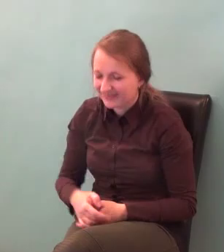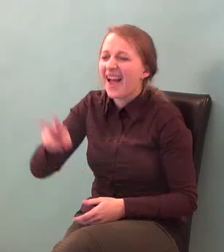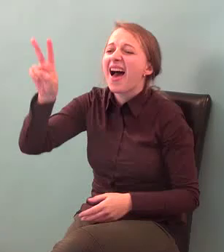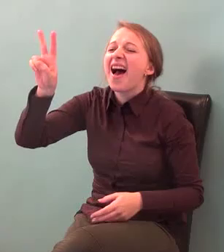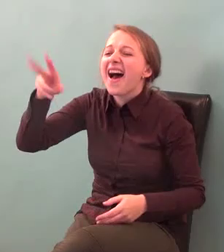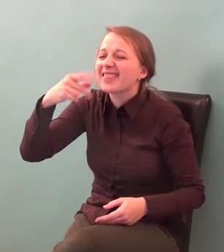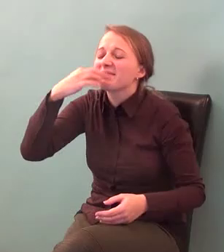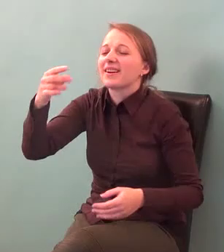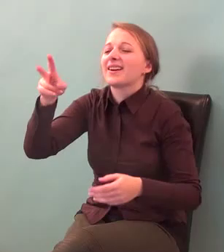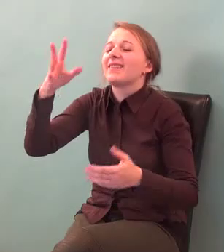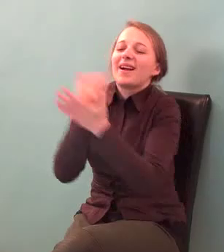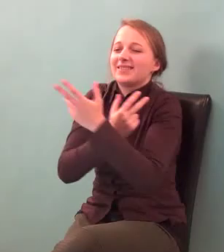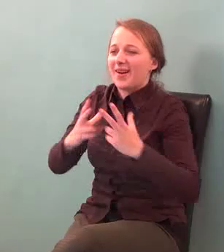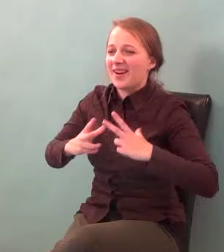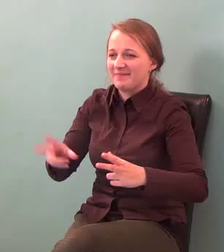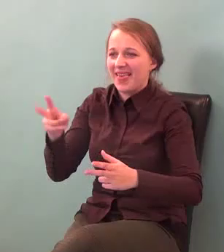Kiedy, pytam, bierzesz urlop?